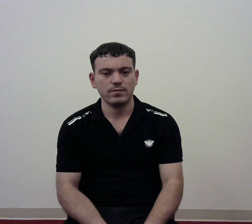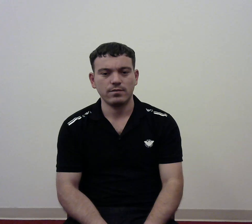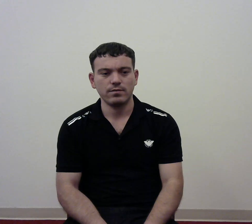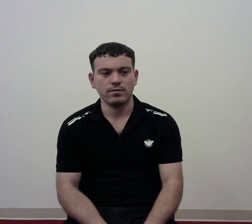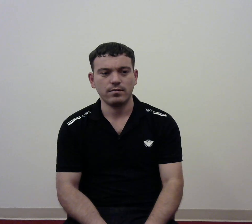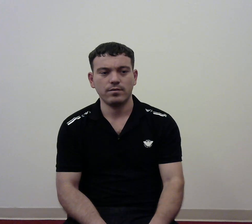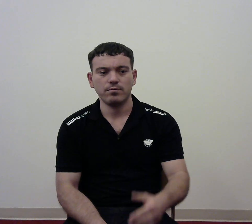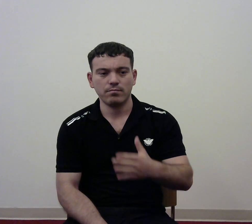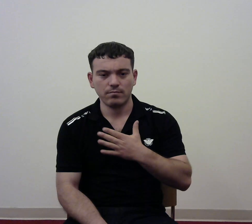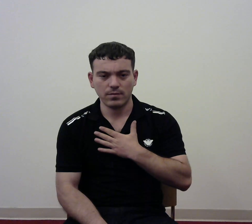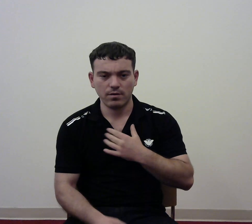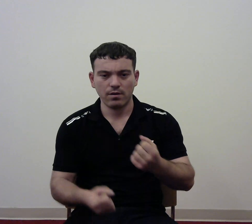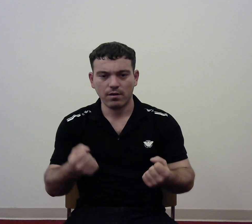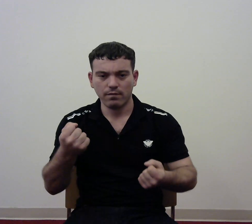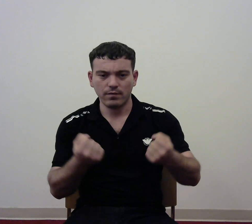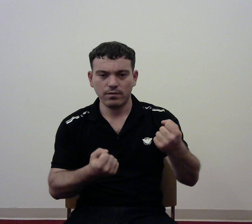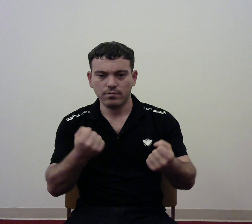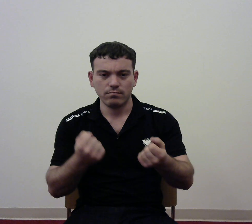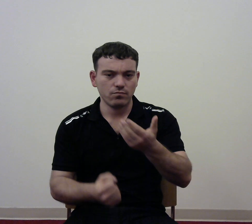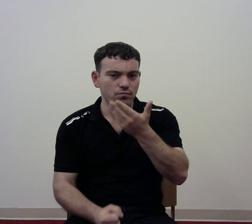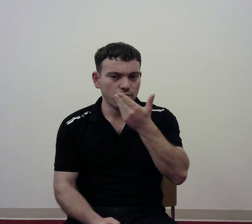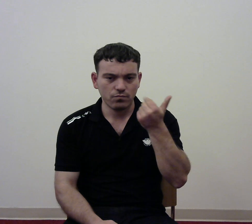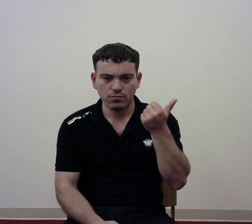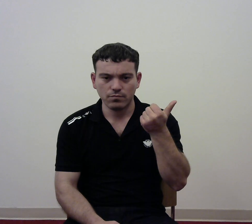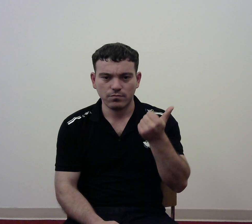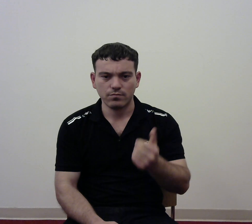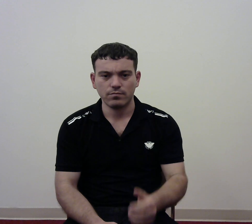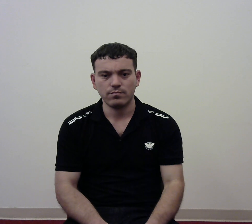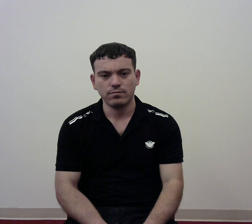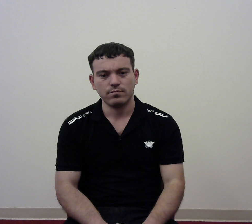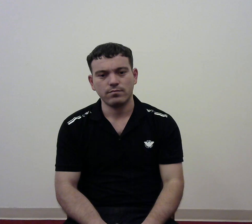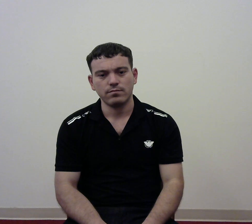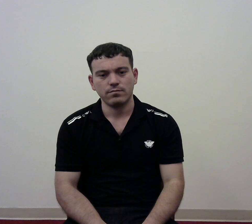Mənim avtomobilim yoxdur